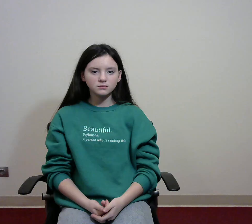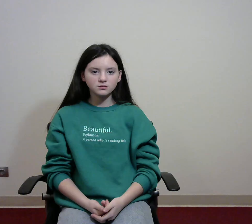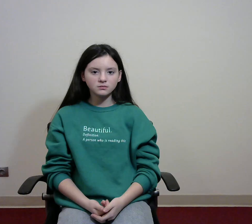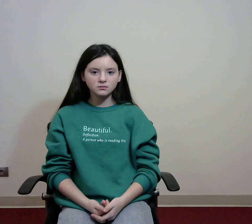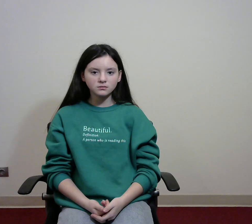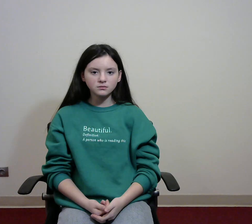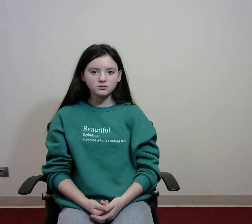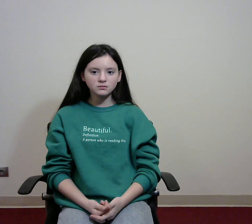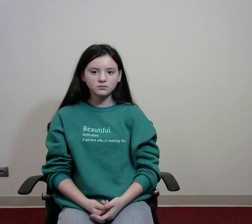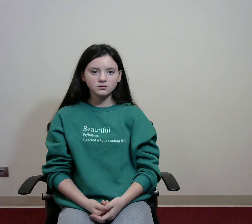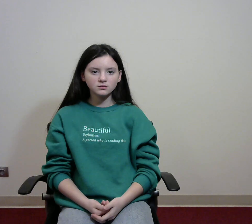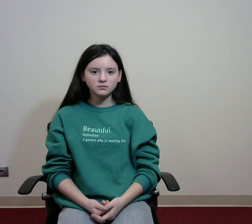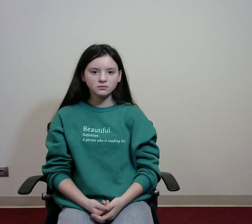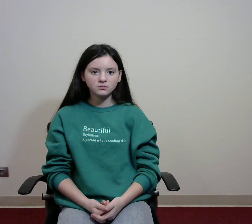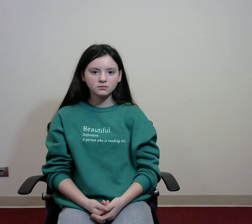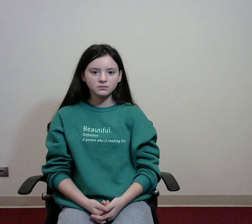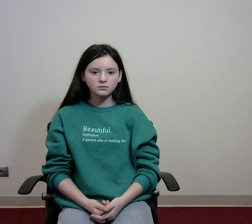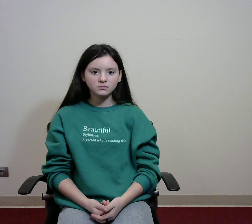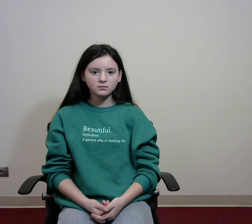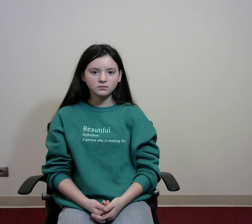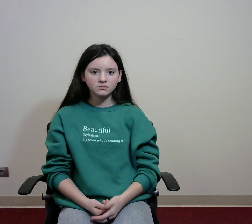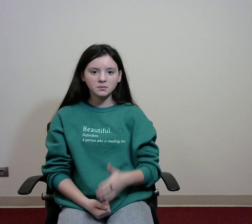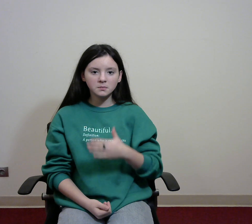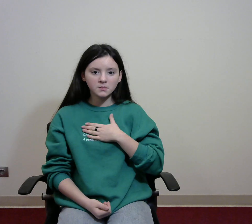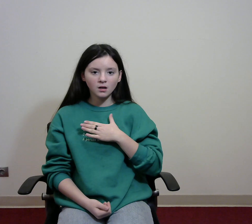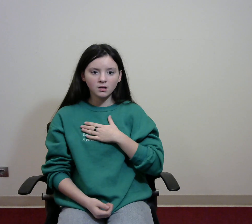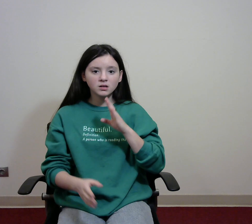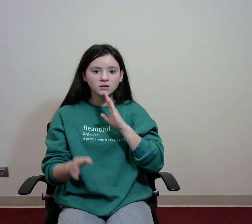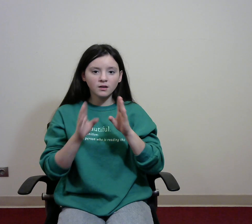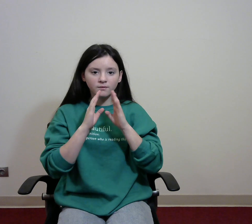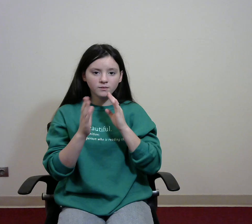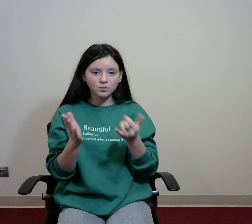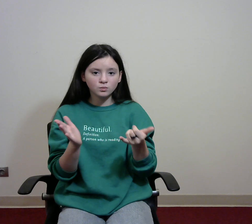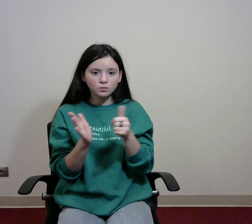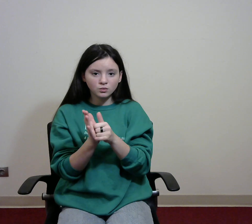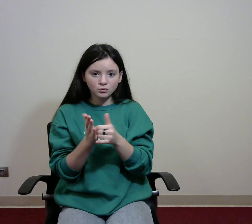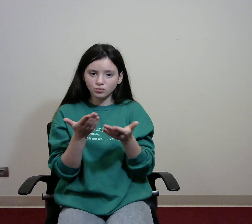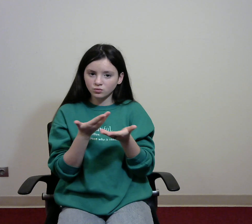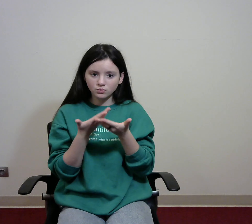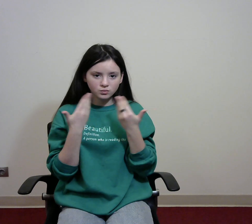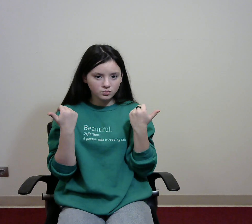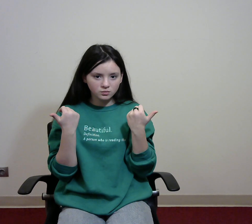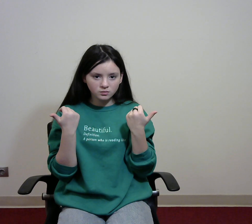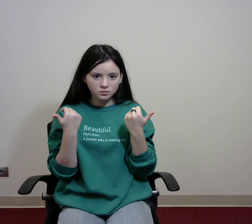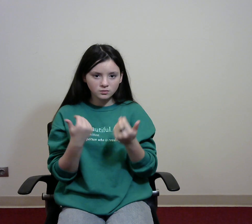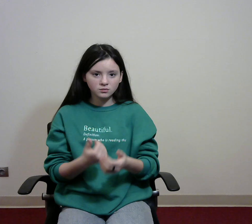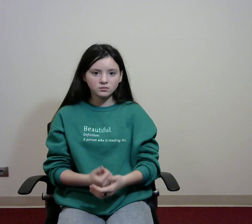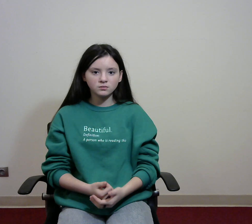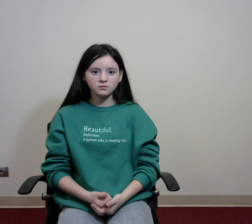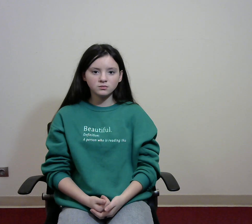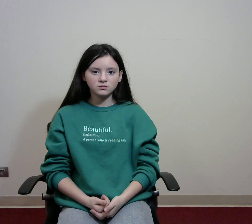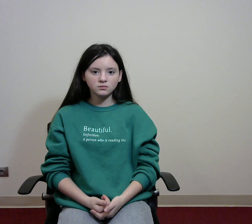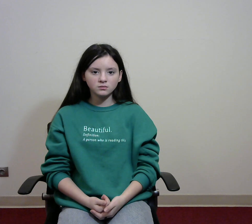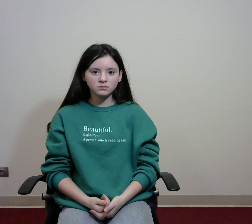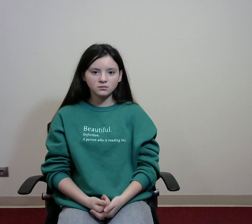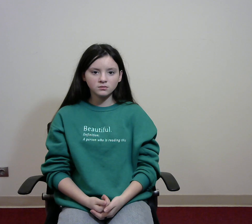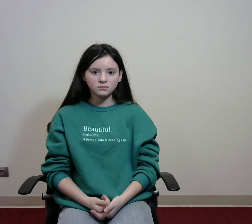Mənim Facebook hesabım yoxdur